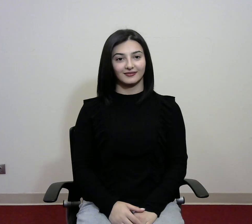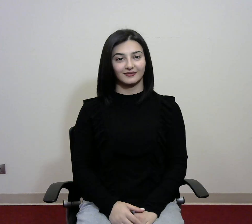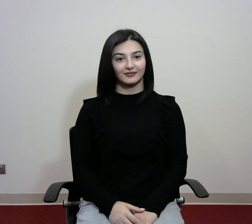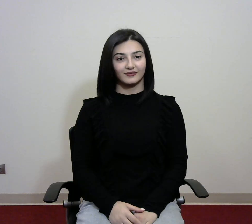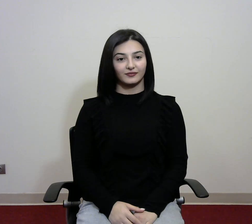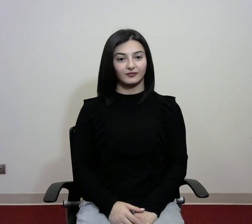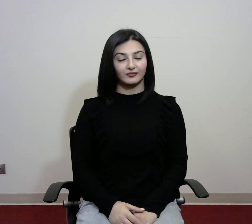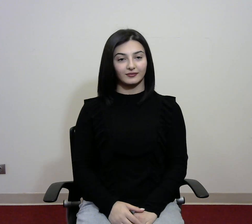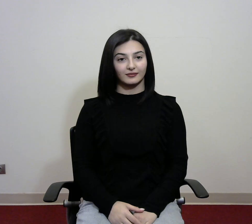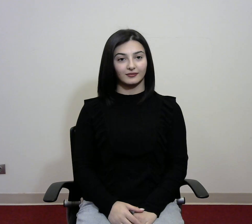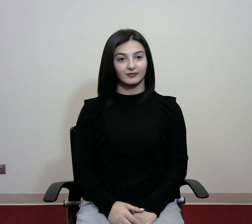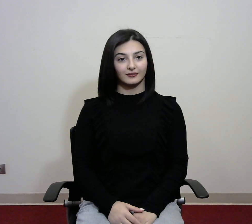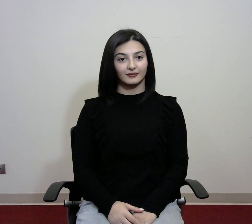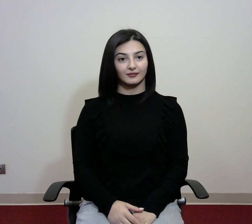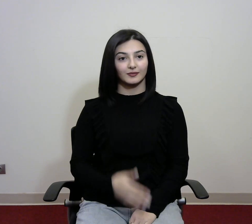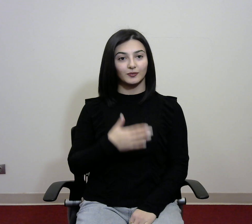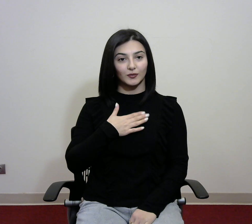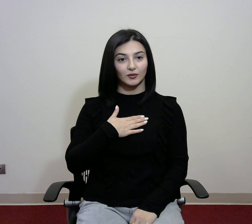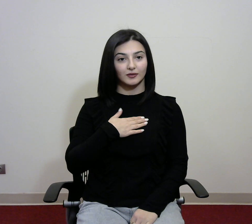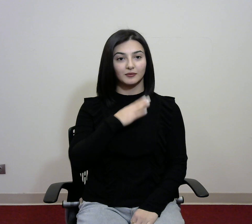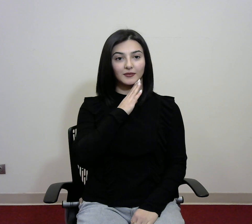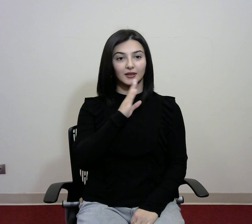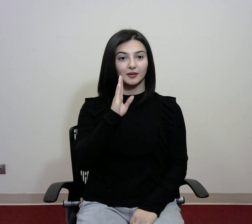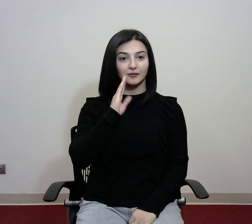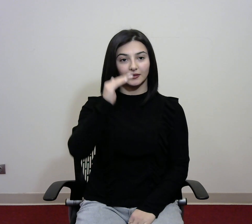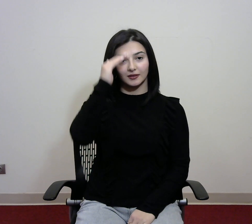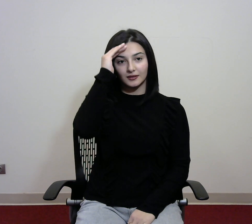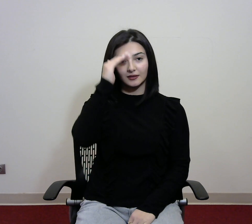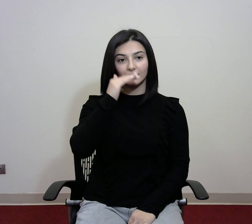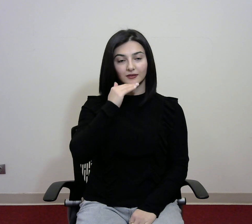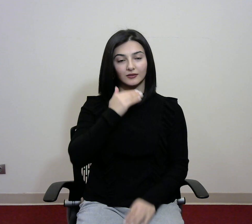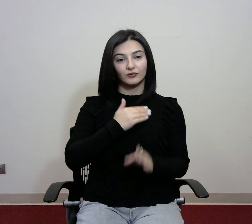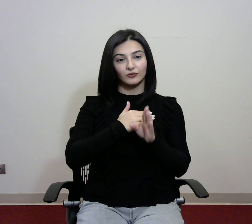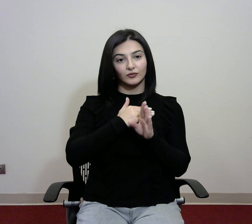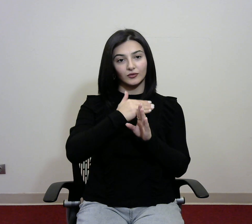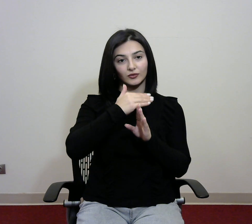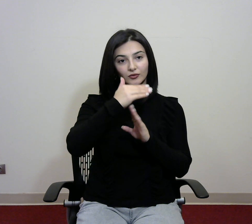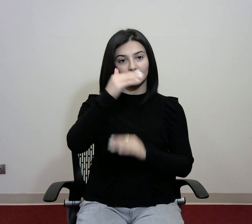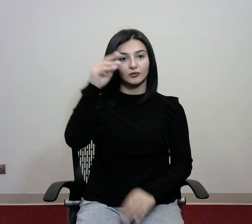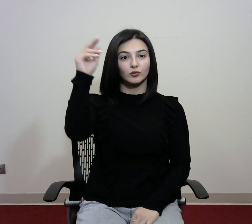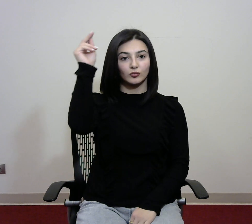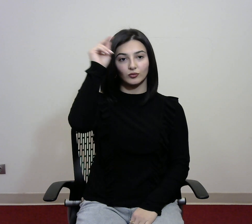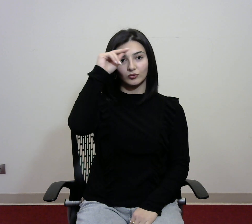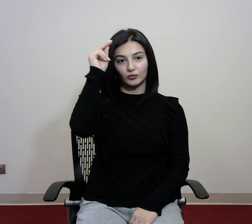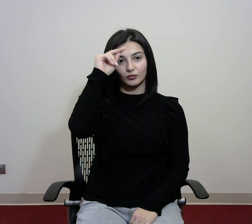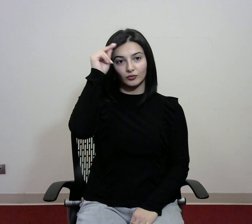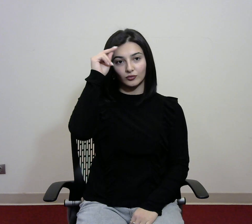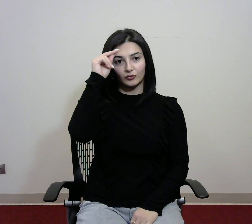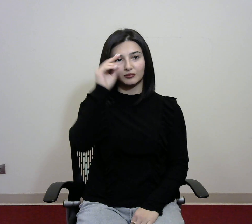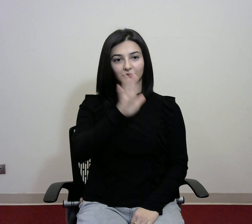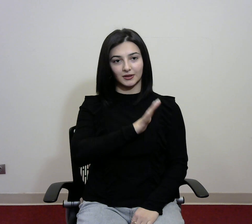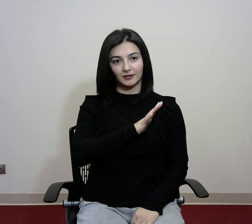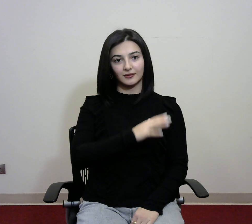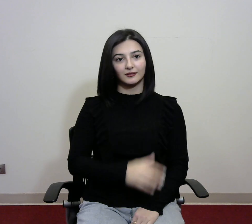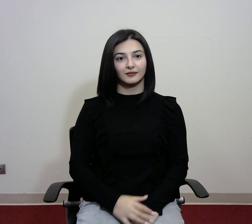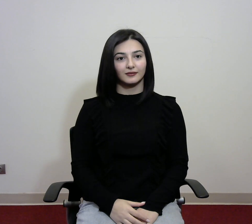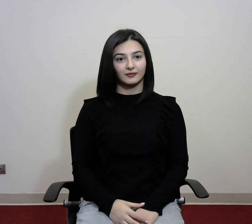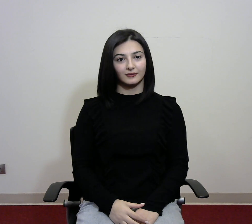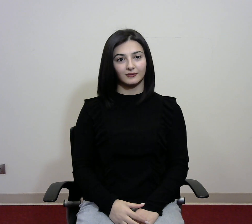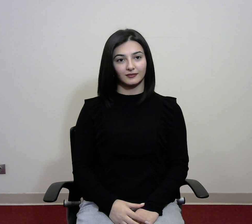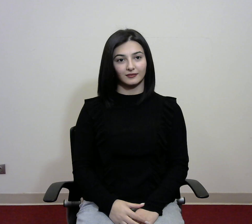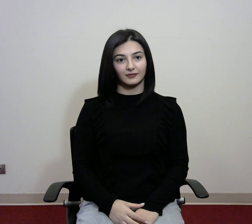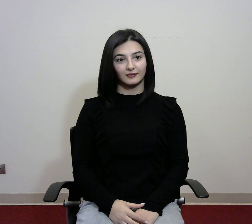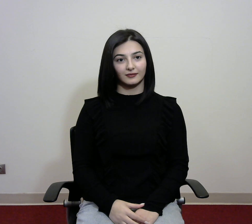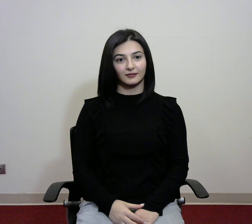Mənim valideynlərim ali təhsillidir